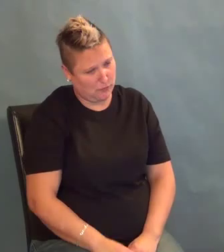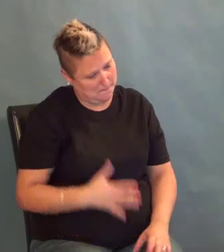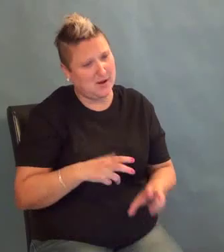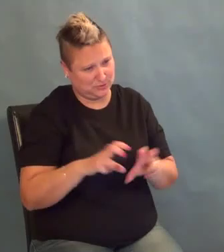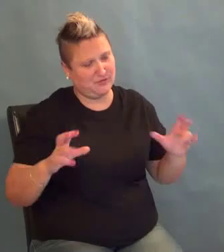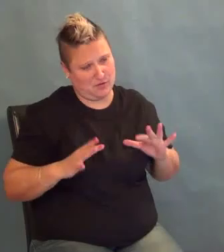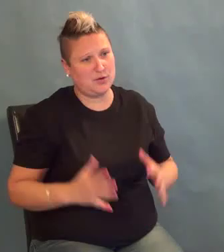Mam czas wolny.